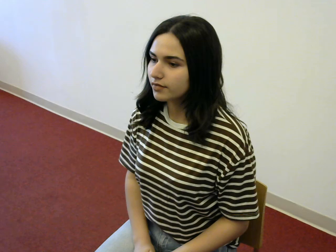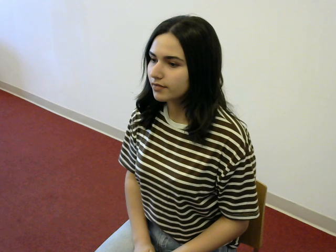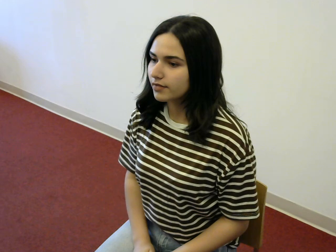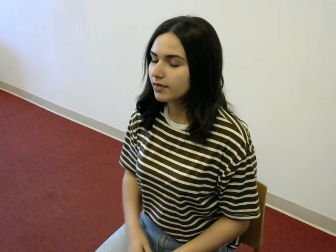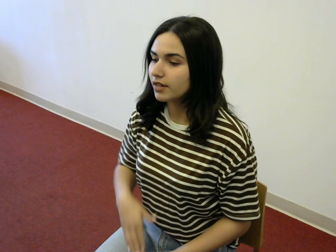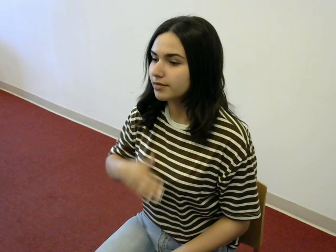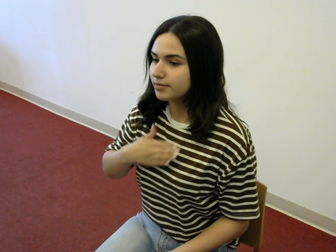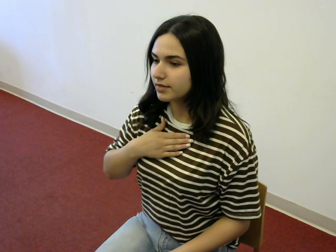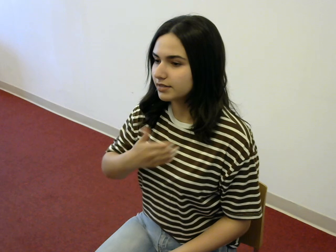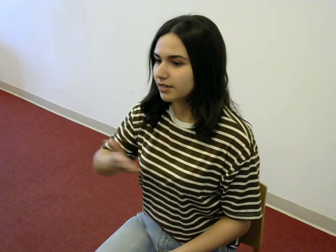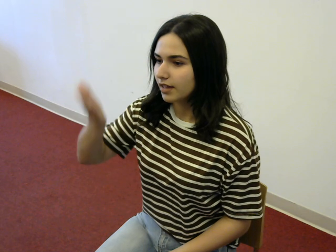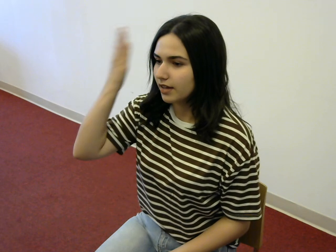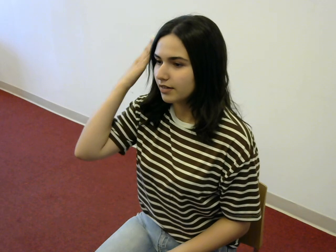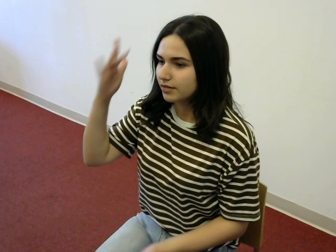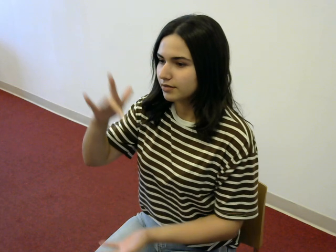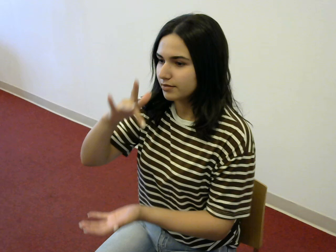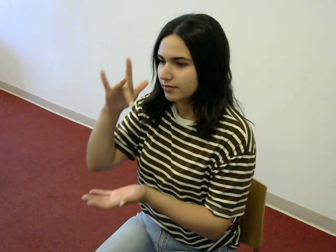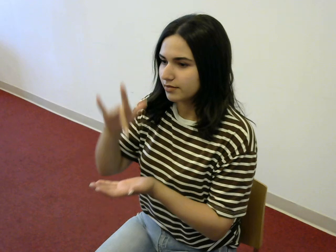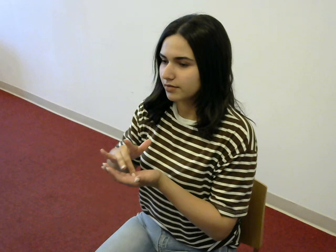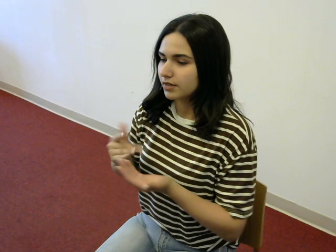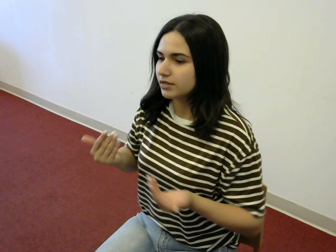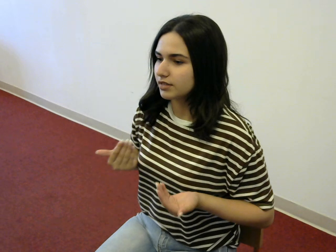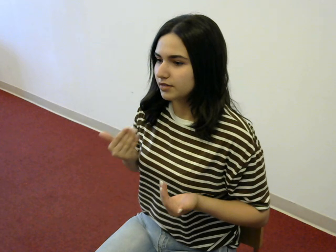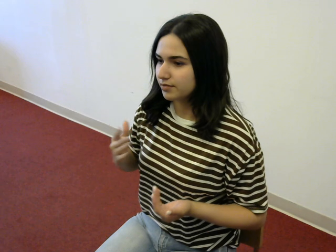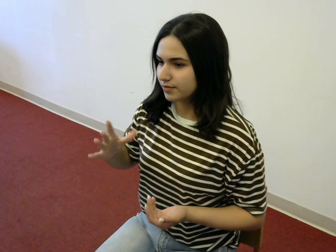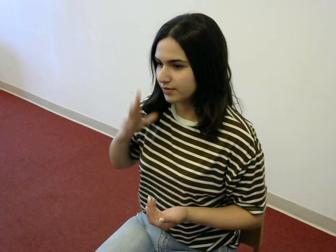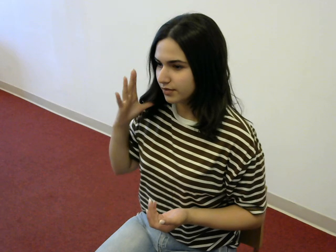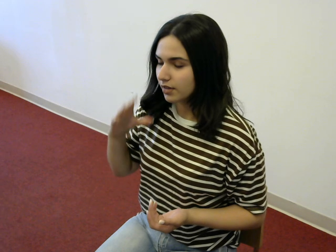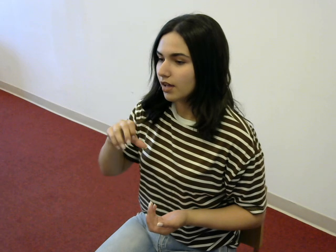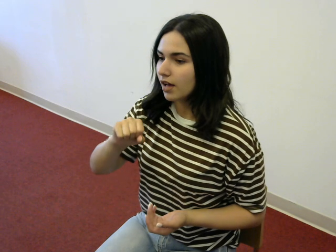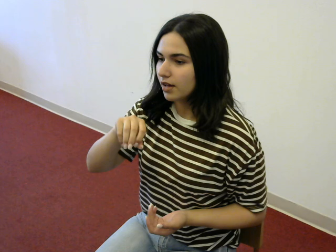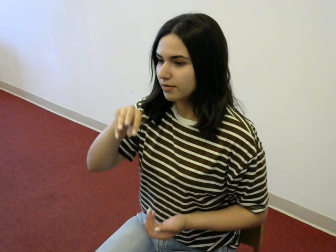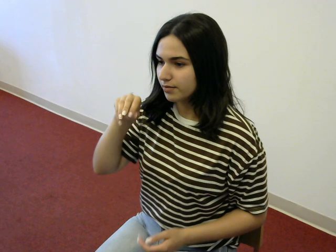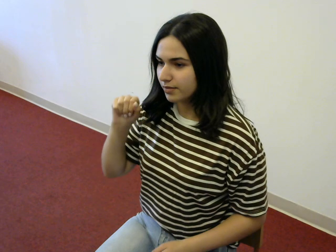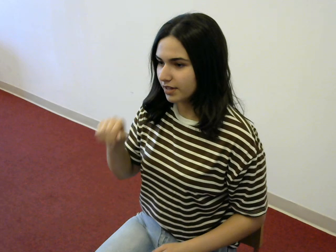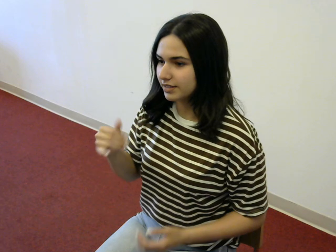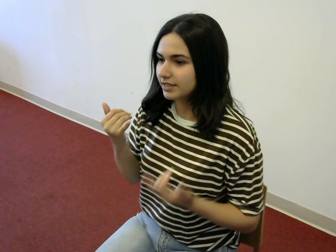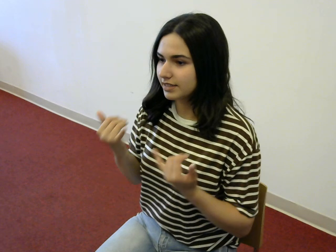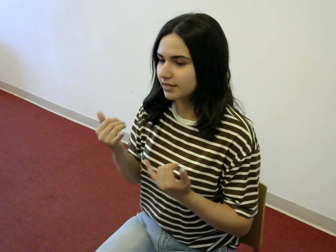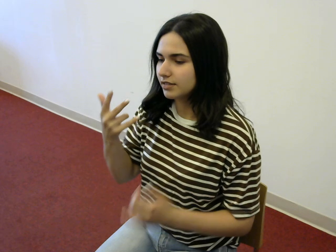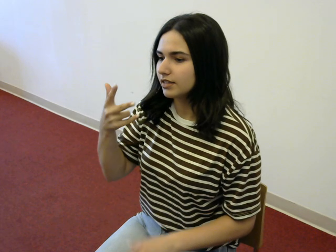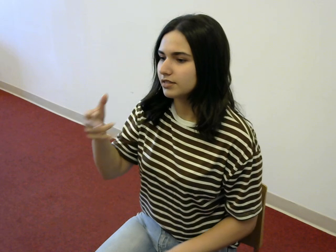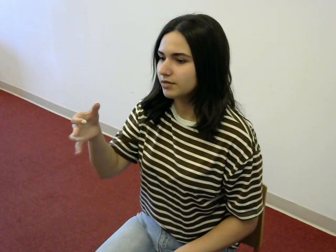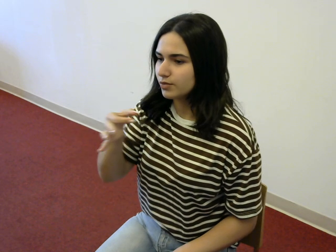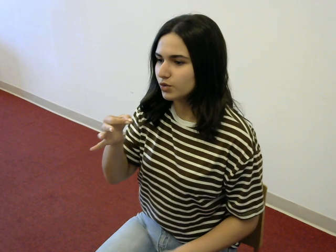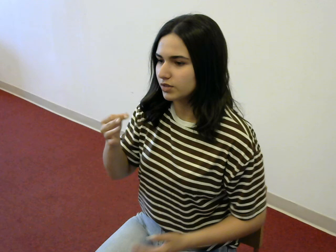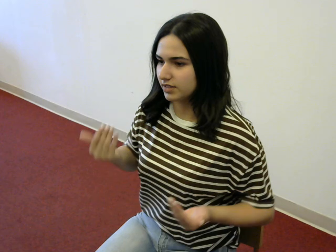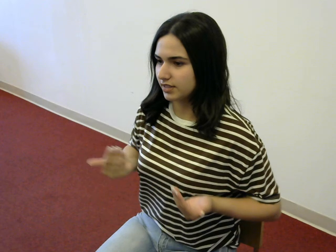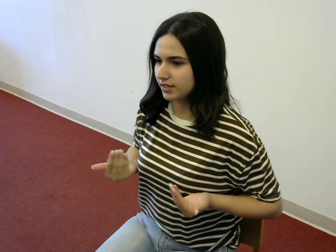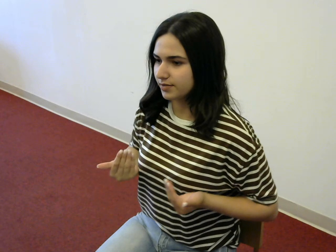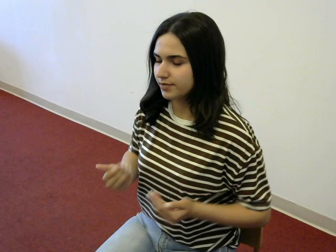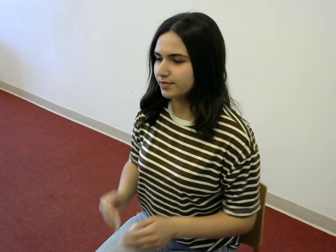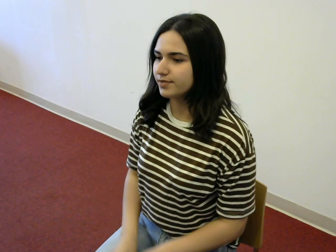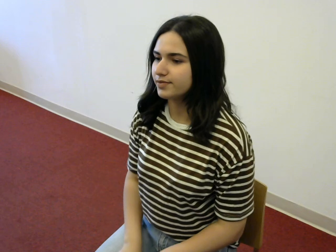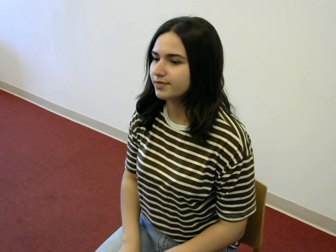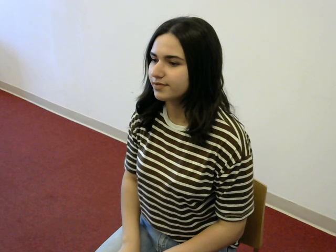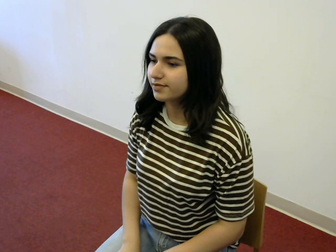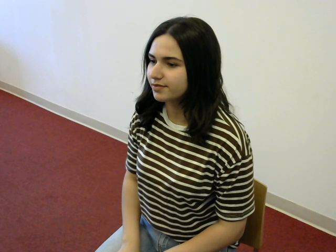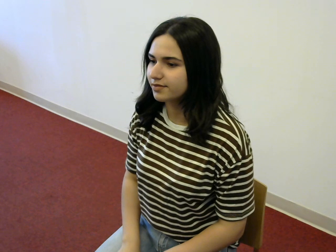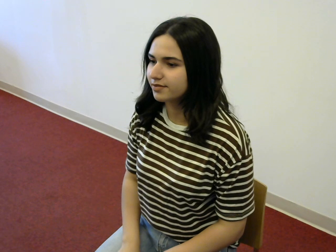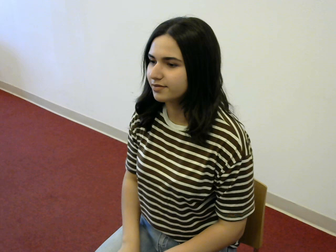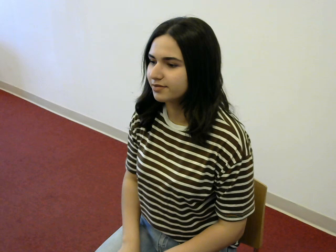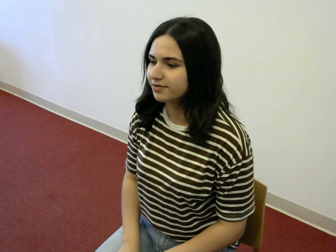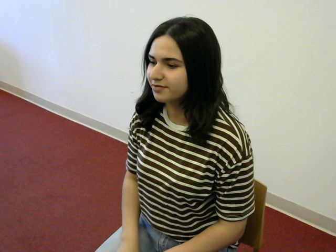Mən əvvəl mərkəzdə yaşamışam, amma indi 3-cü mikrorayonda yaşayıram